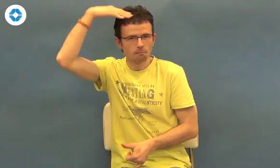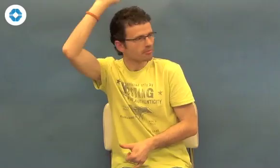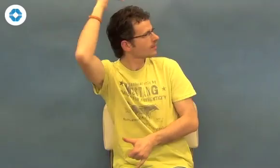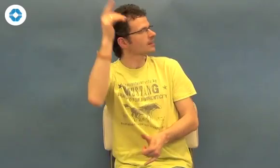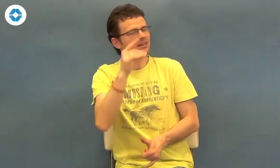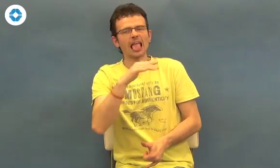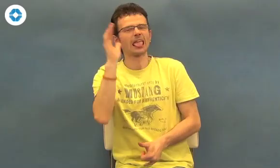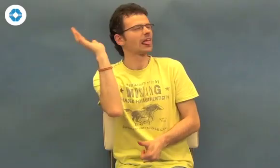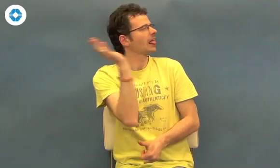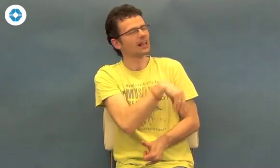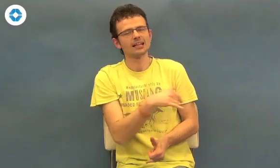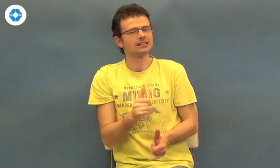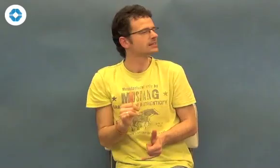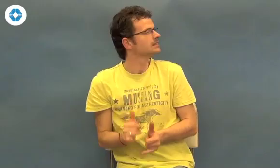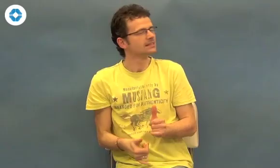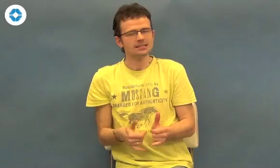Uznał to za nieistotne i jechał dalej.